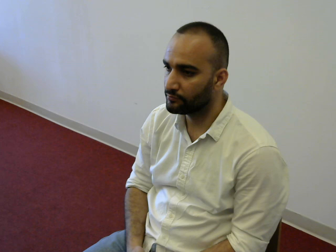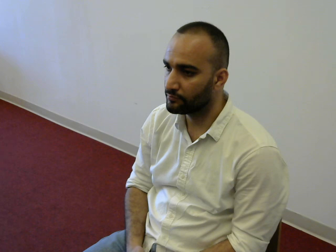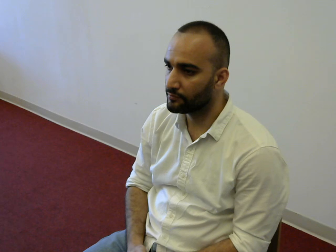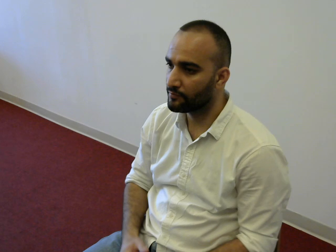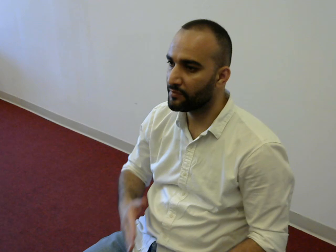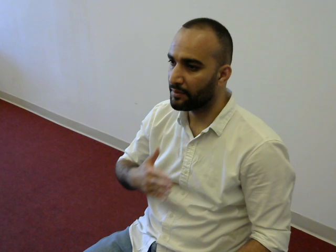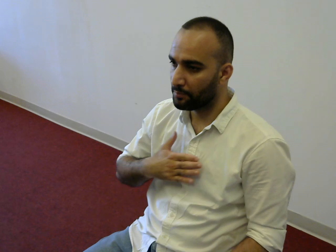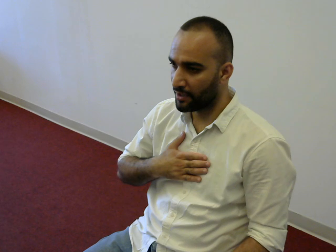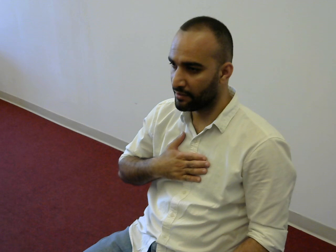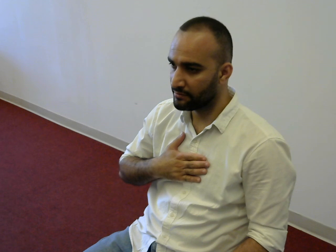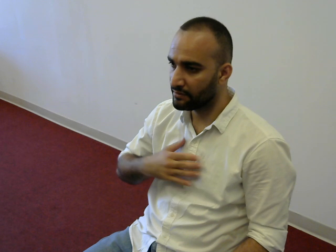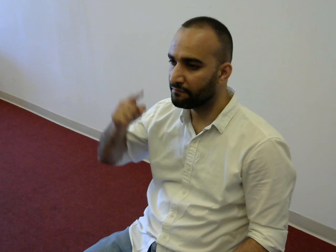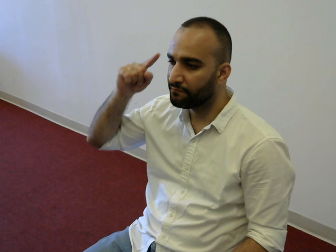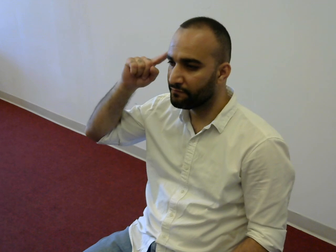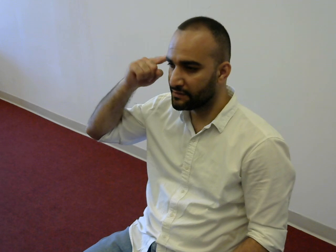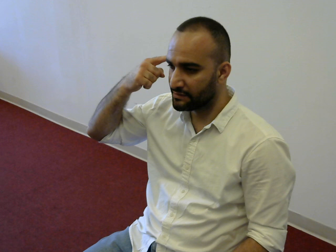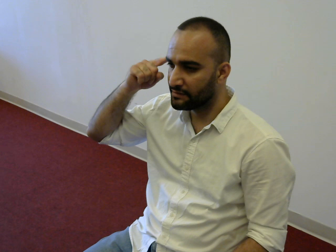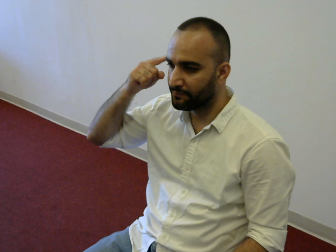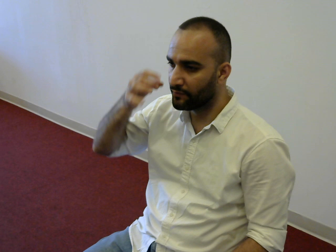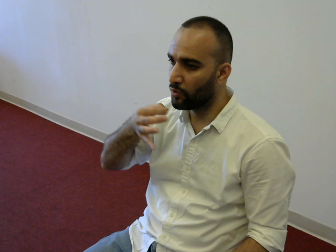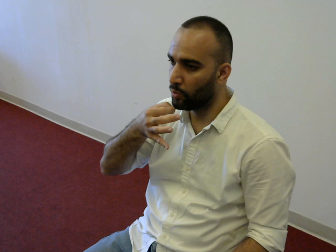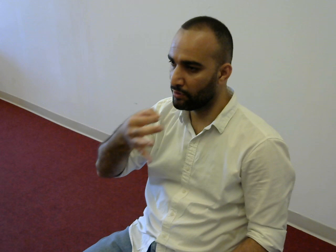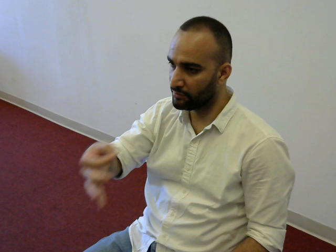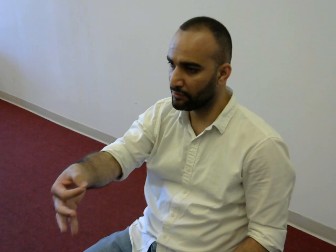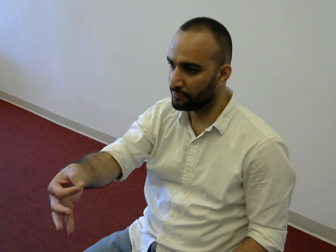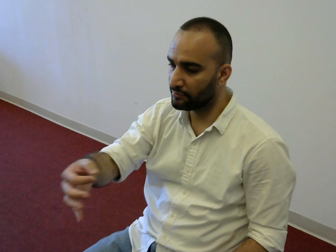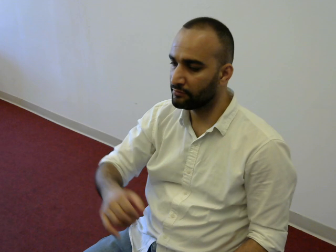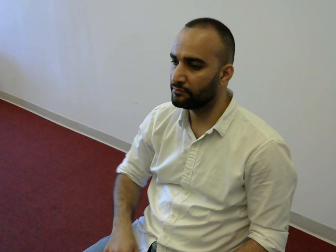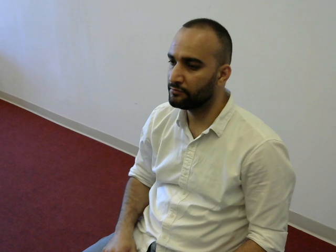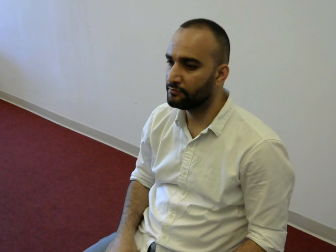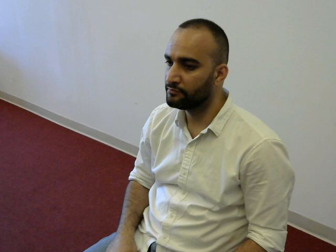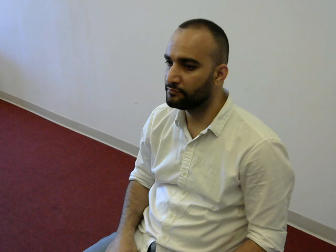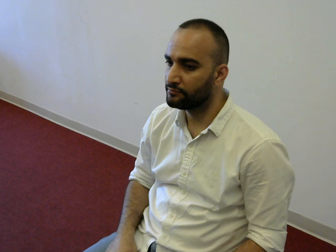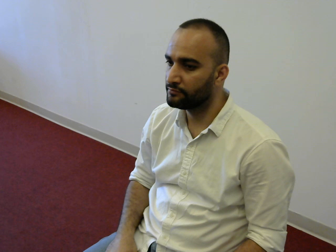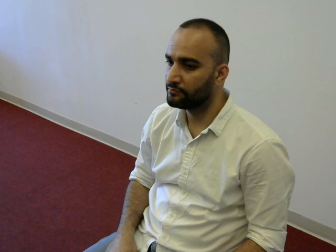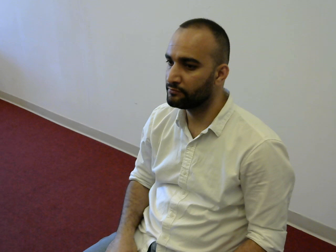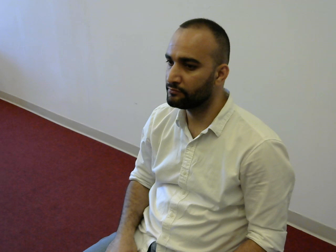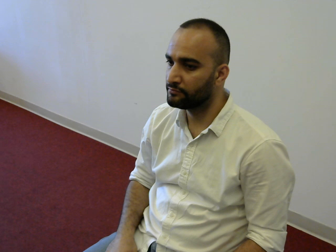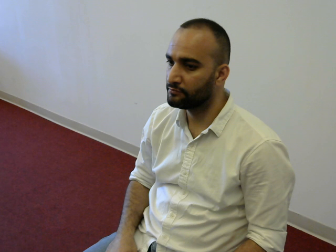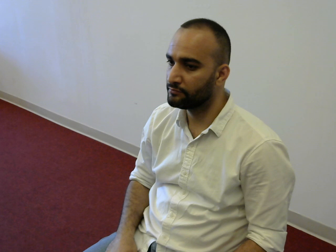Mən fikirləşim, deyərəm